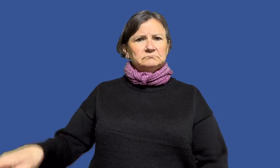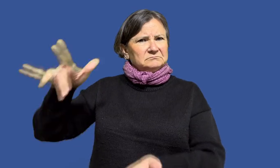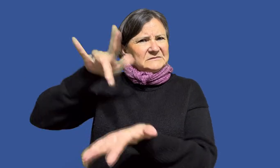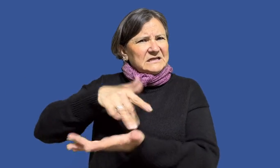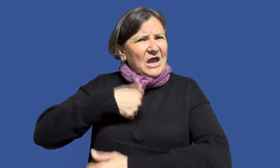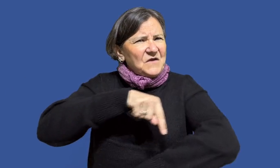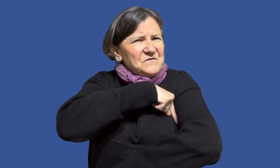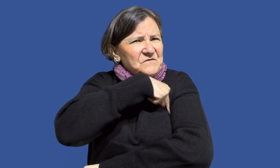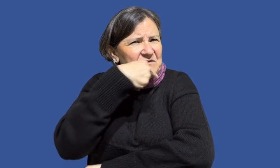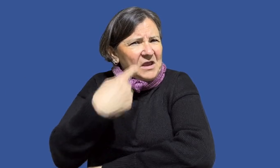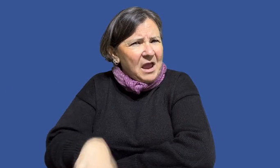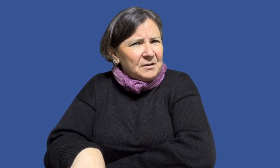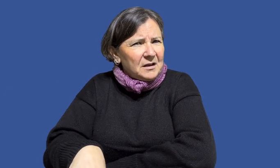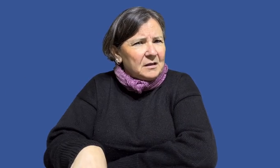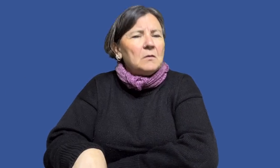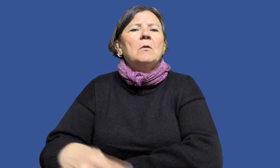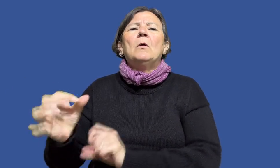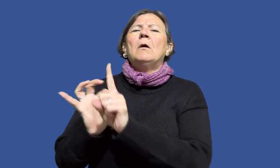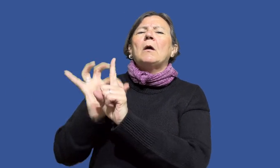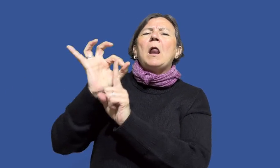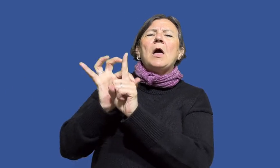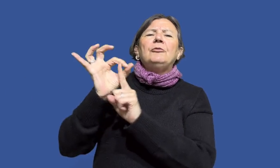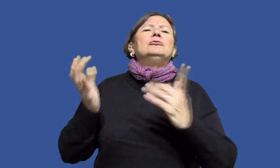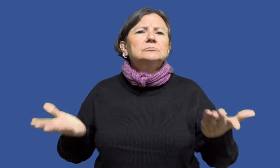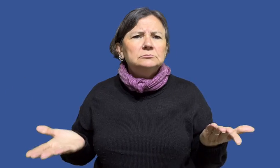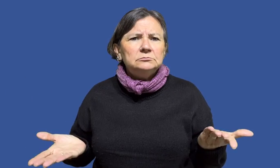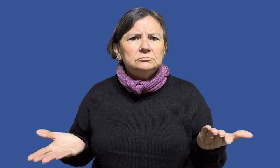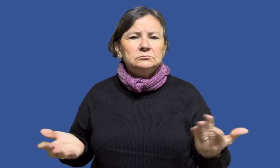Ha tingut febre? Quants graus?